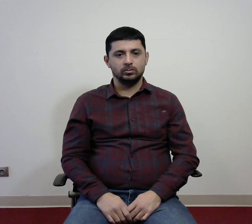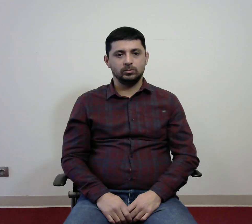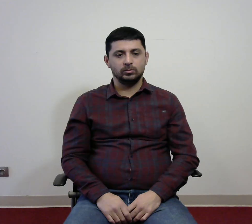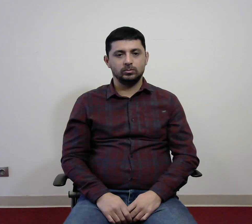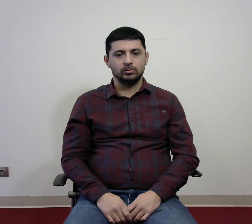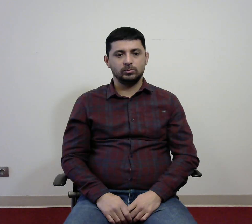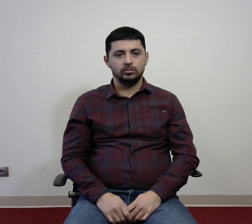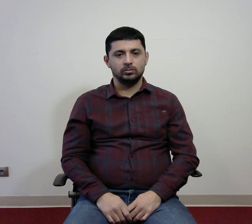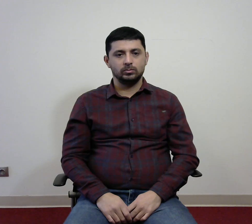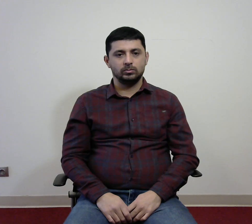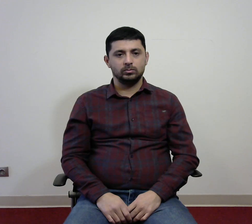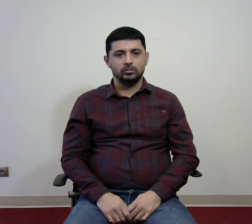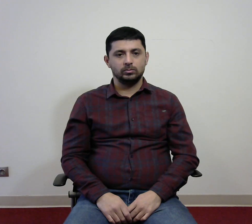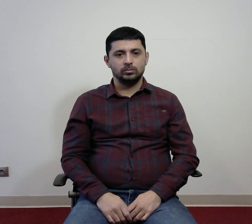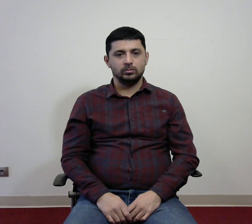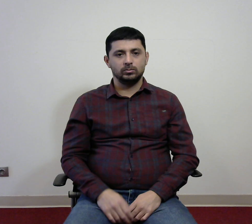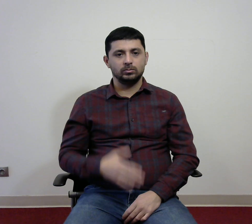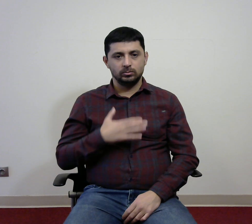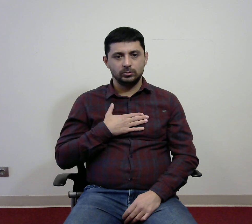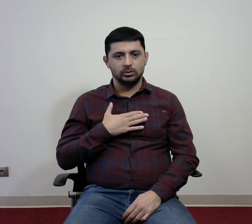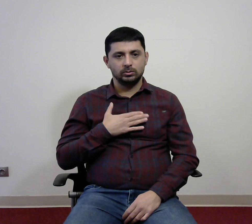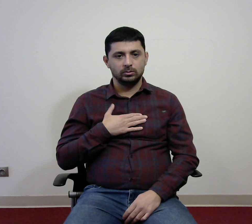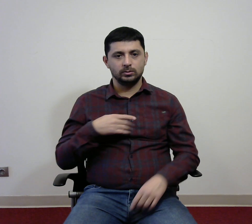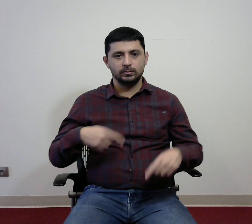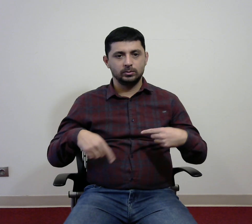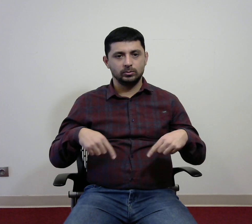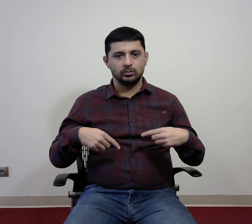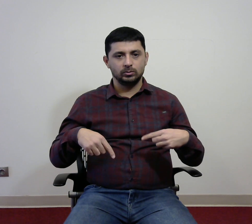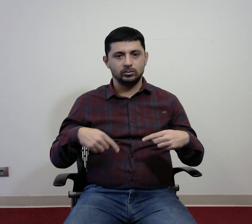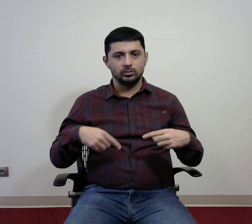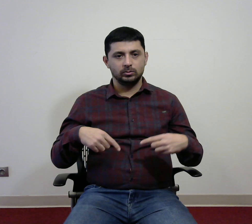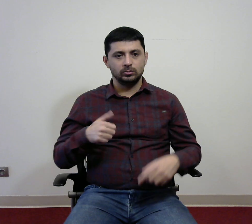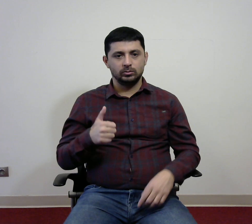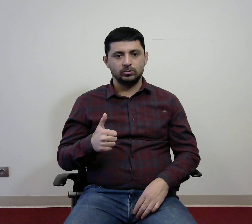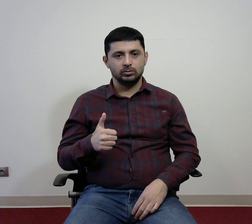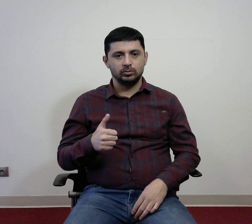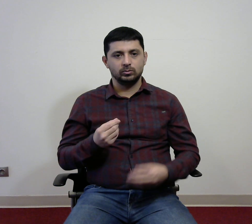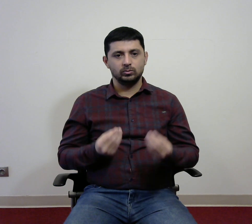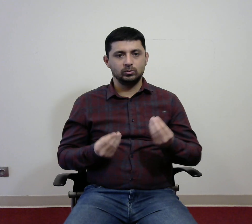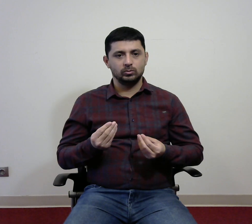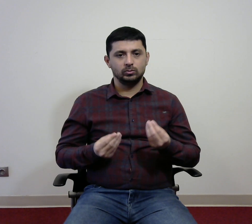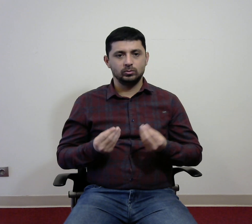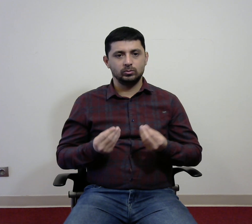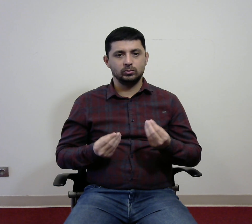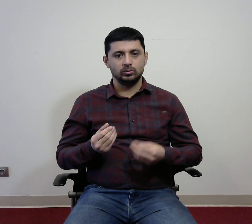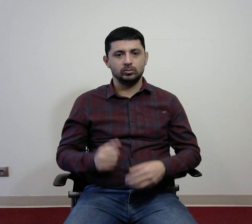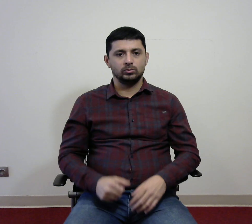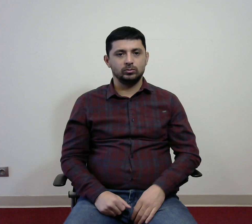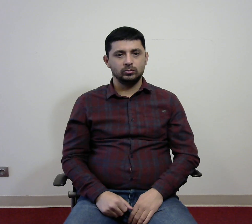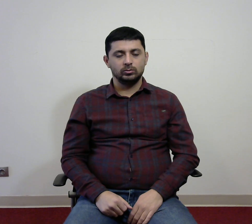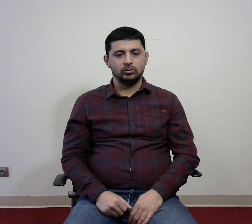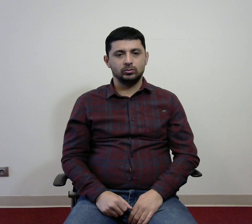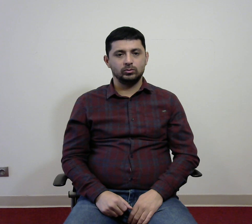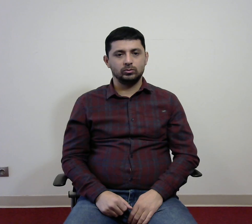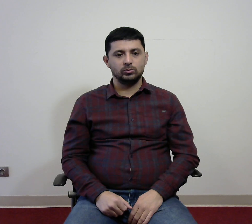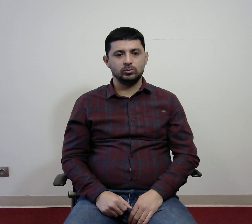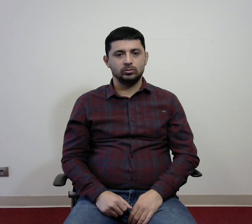Mən futbolu yaxşı oynayıram